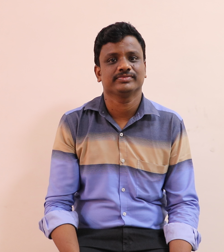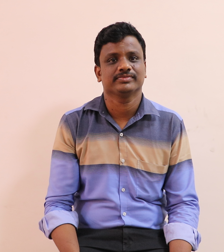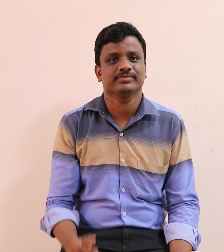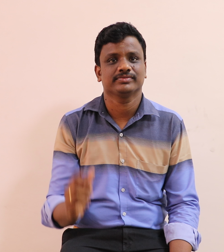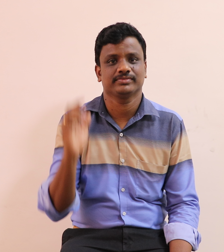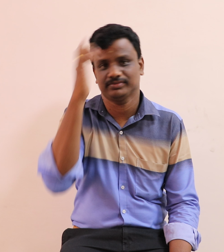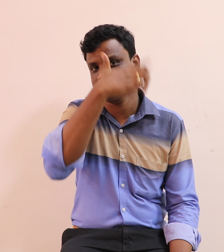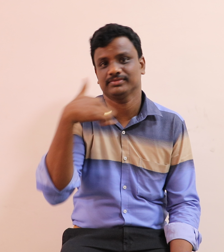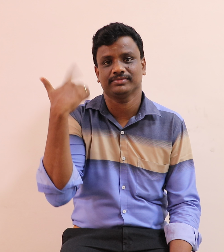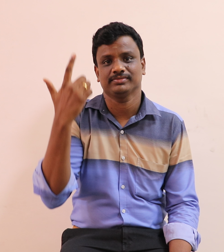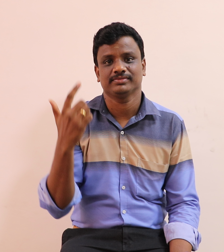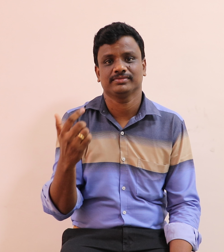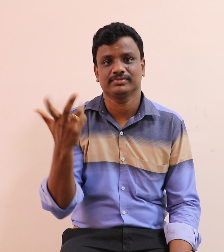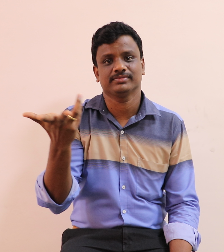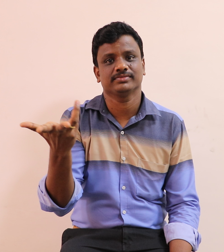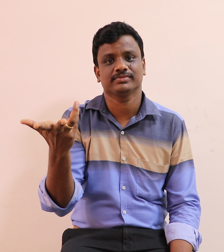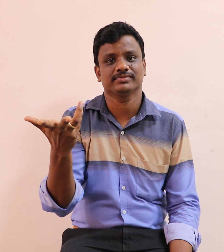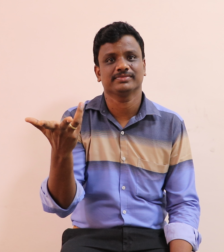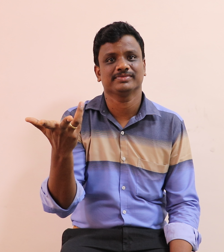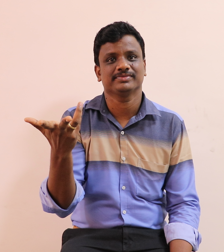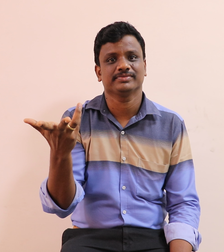who are you